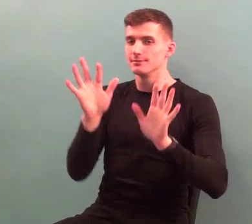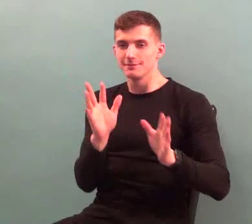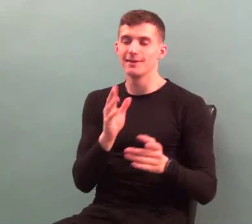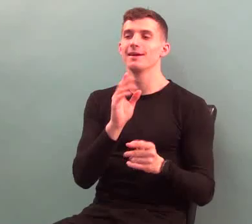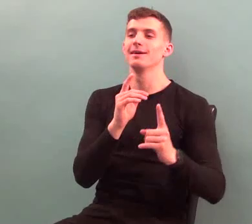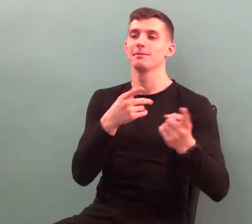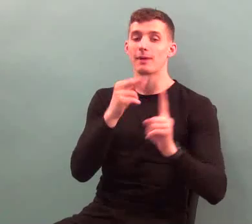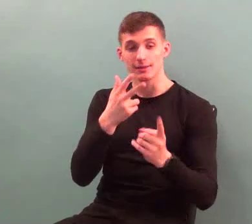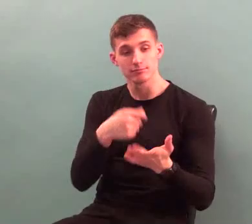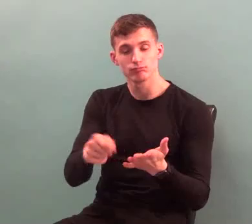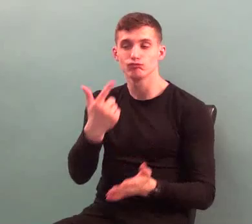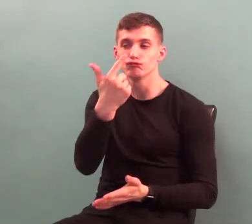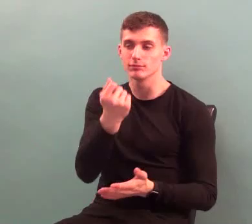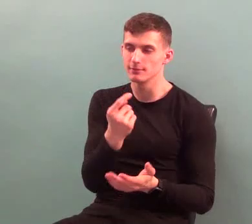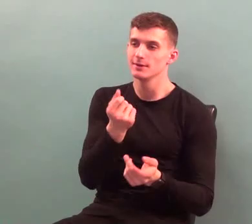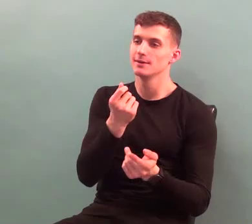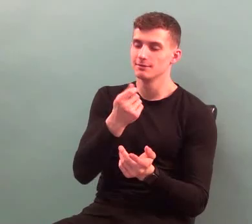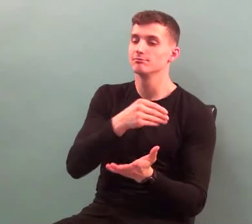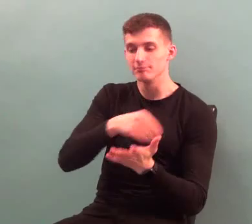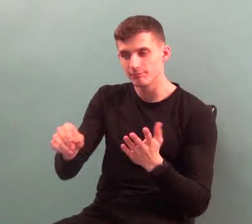Pani płaci mu dwa pieniążki.